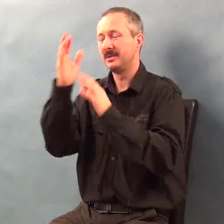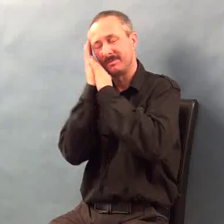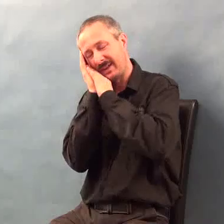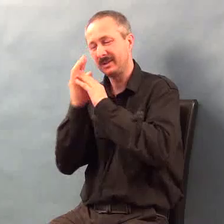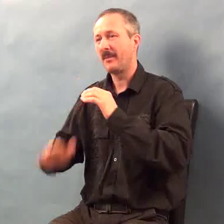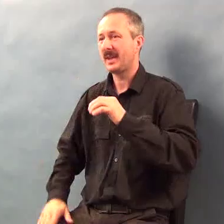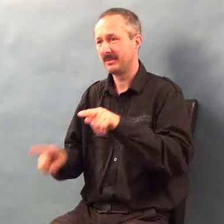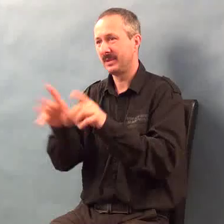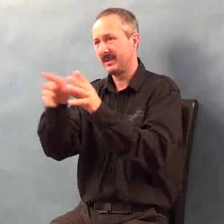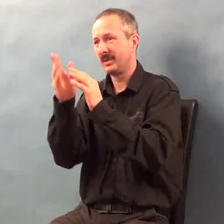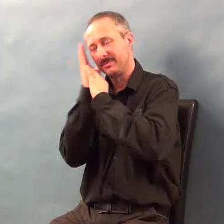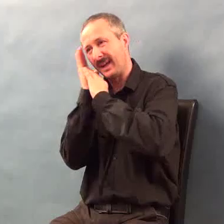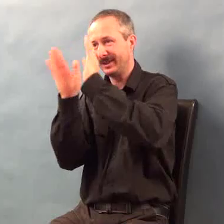Pies też poszedł spać razem z dzieckiem.